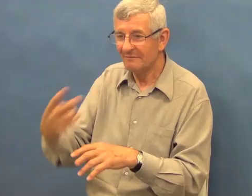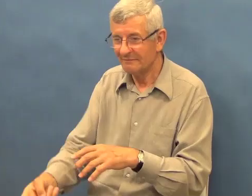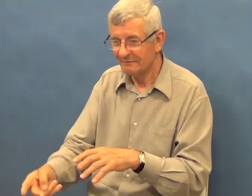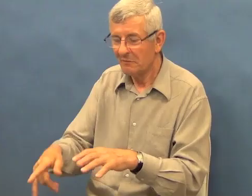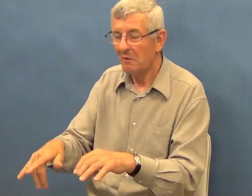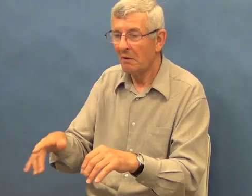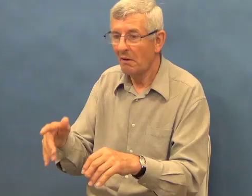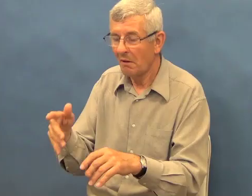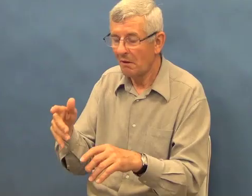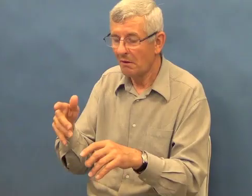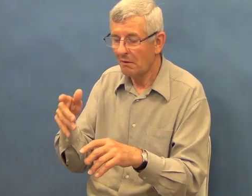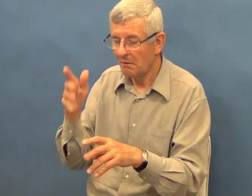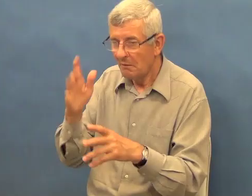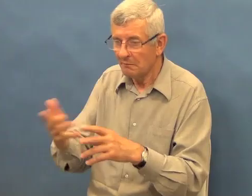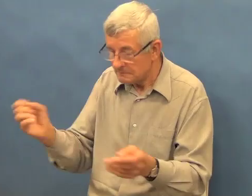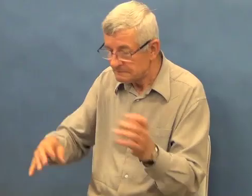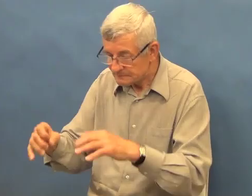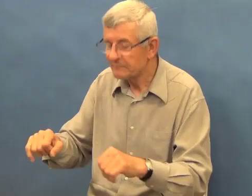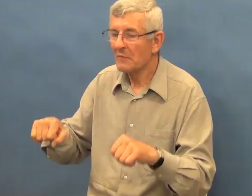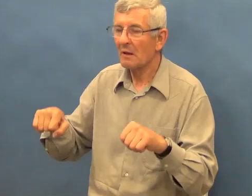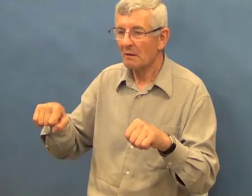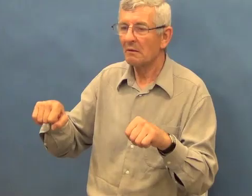Gruszki już pozbierane i odchodzi z rowerem.